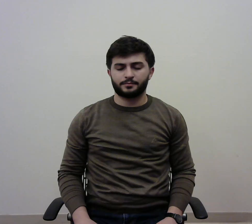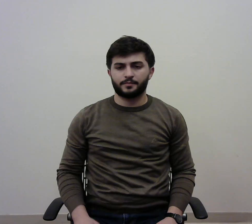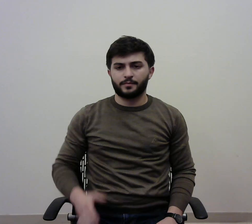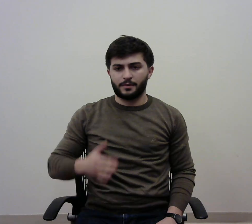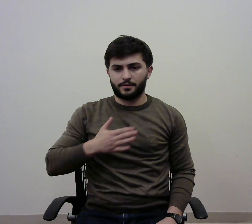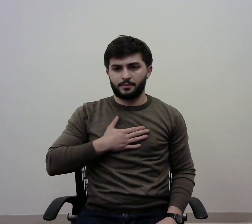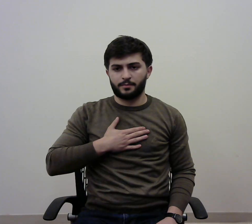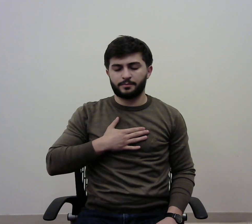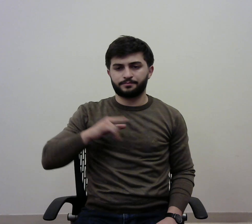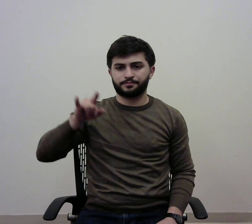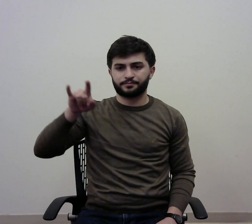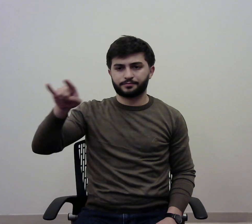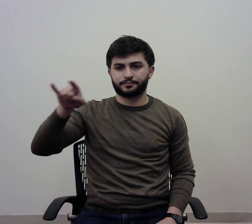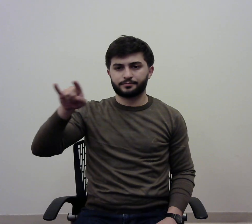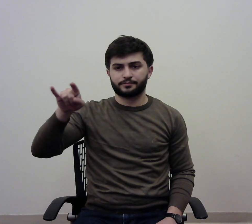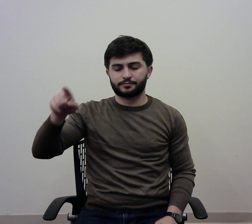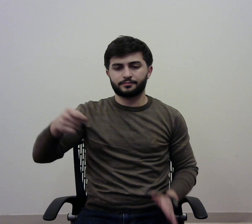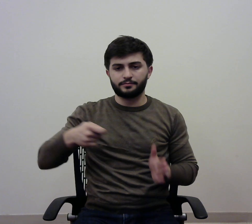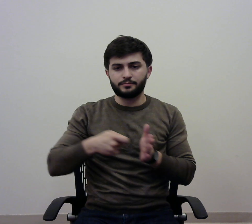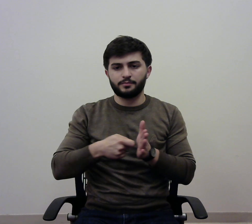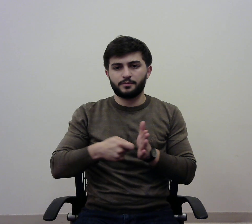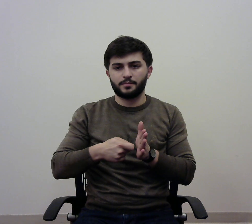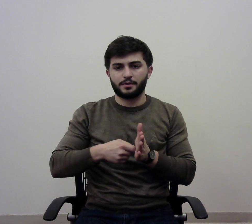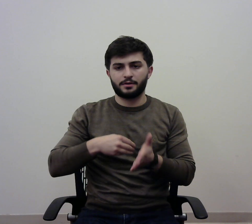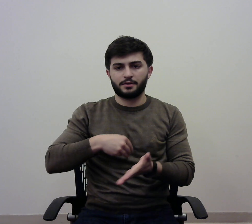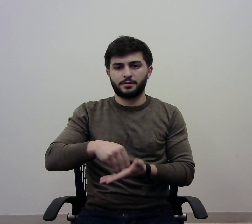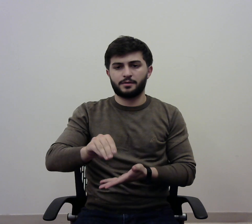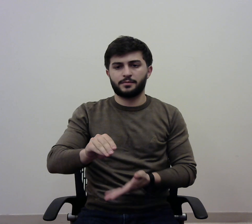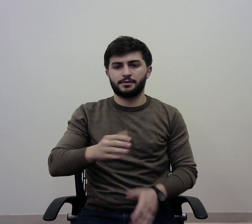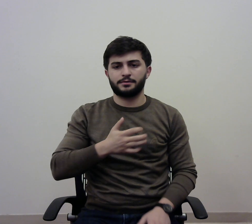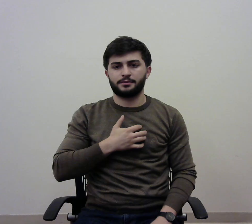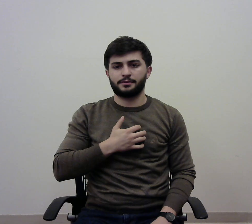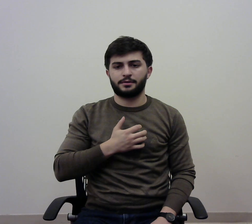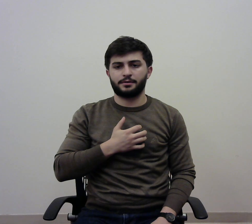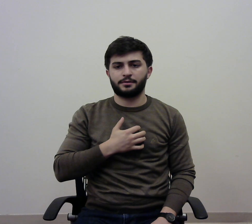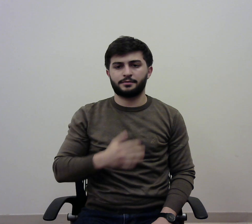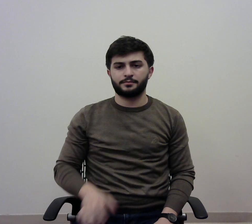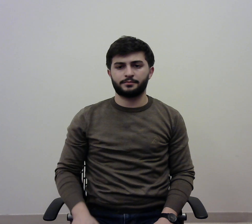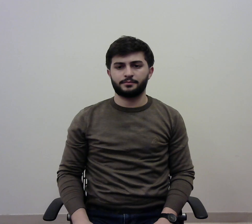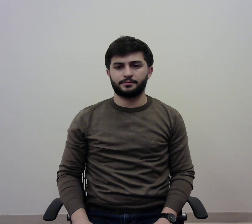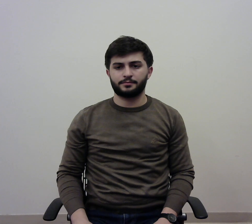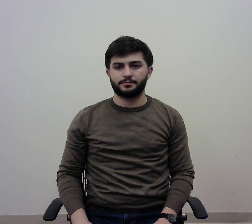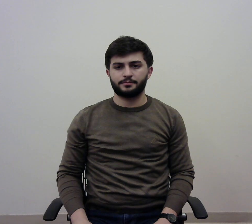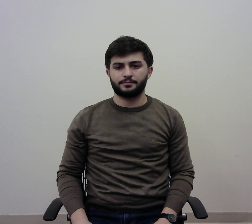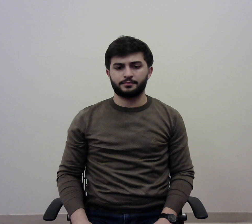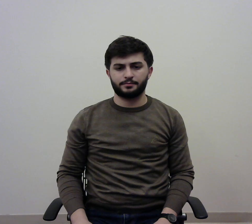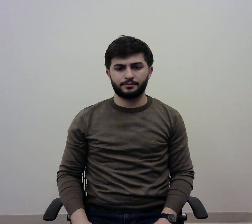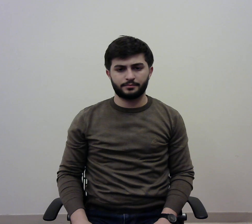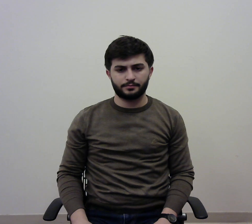Mən təyyarə bileti almaq istəyirəm